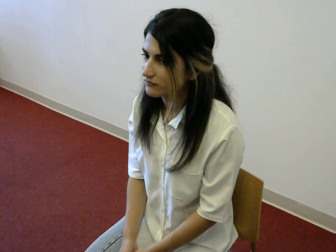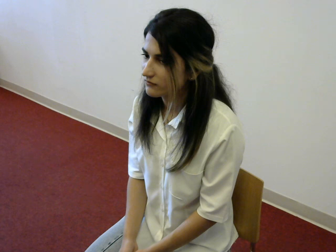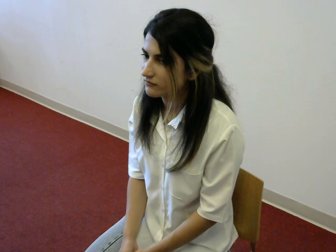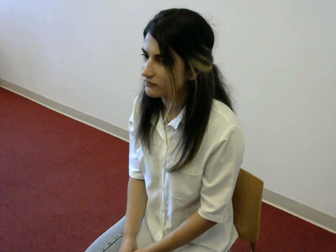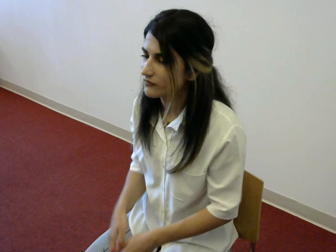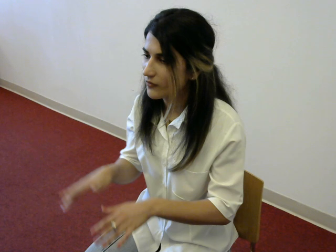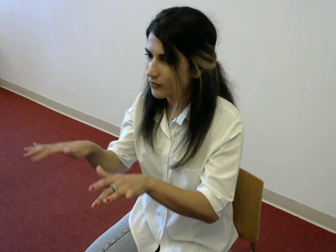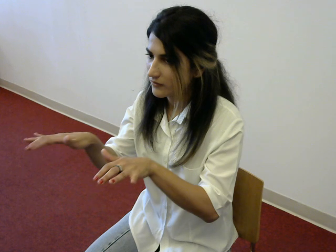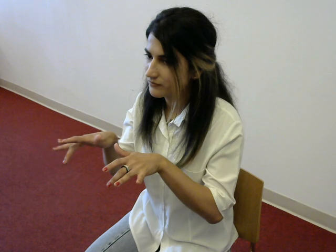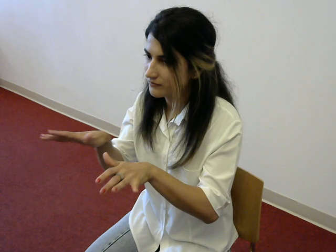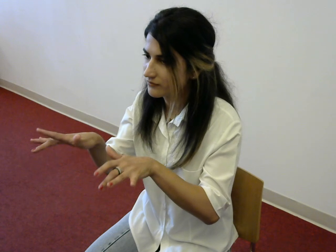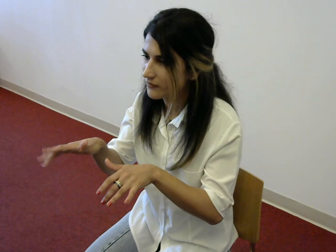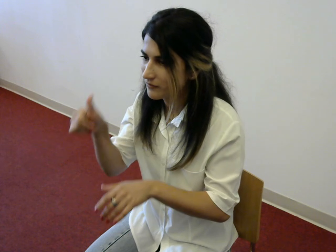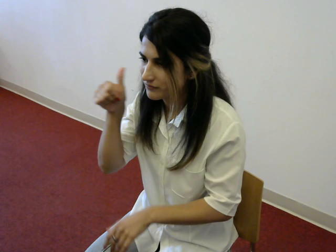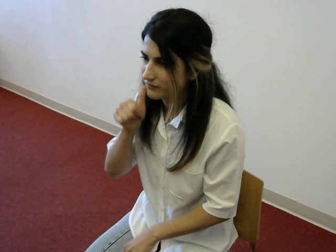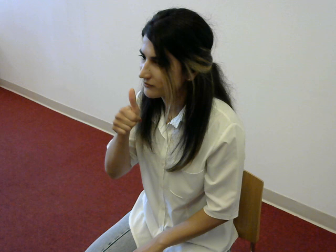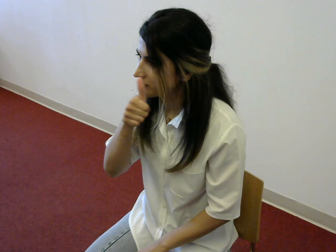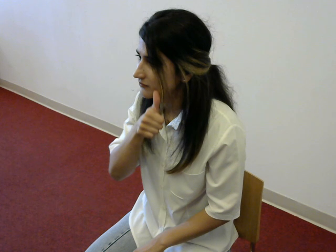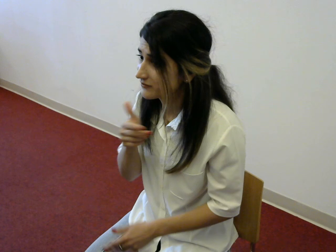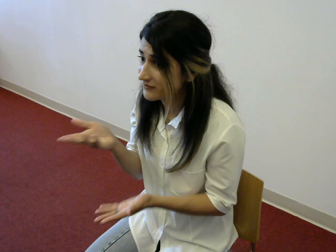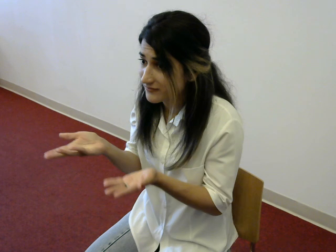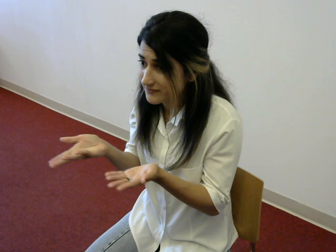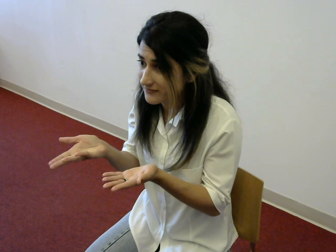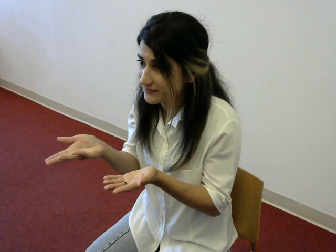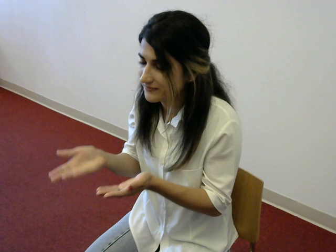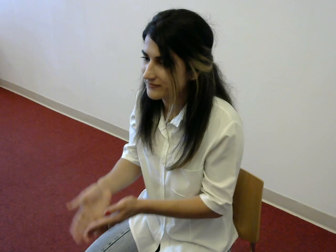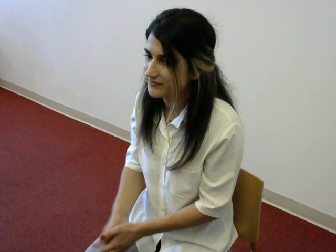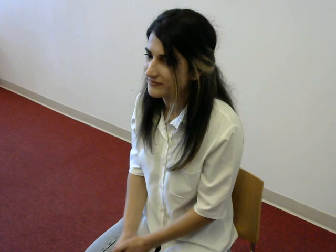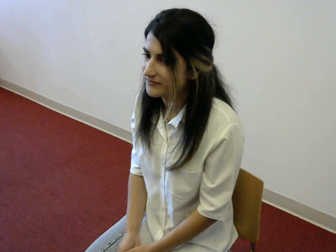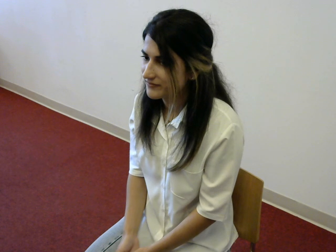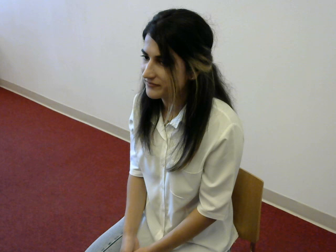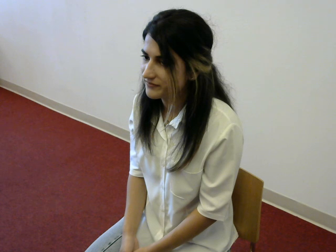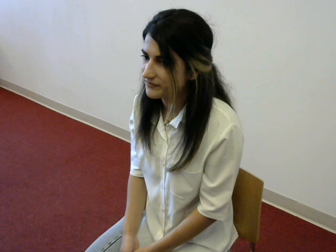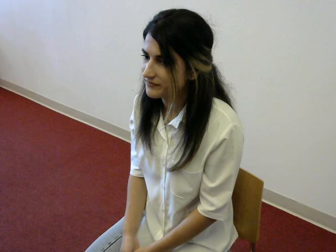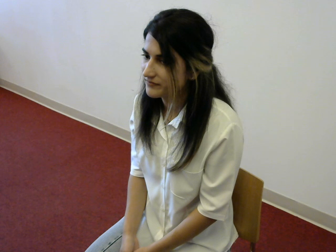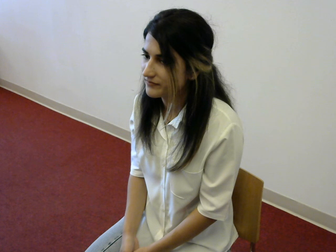Kompüterin parolu nədir?